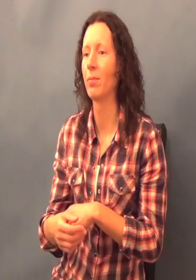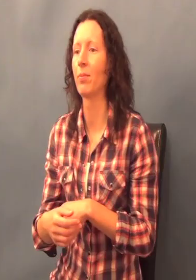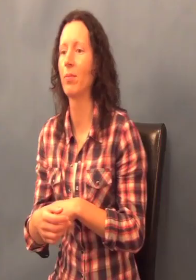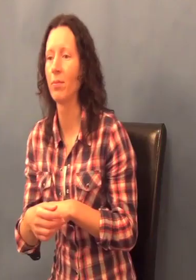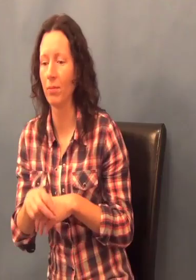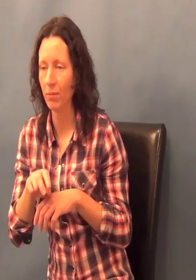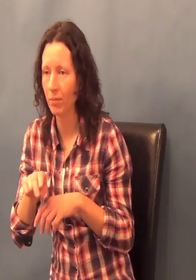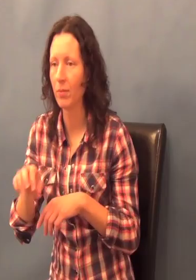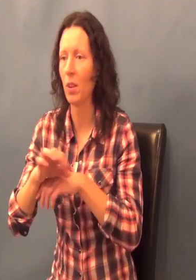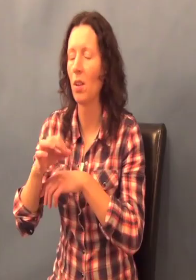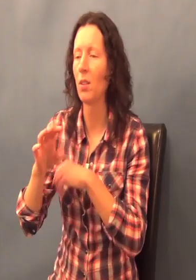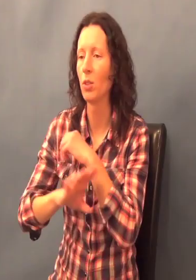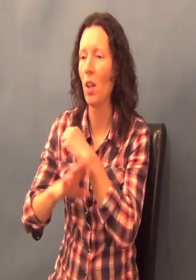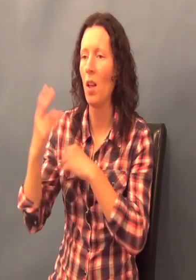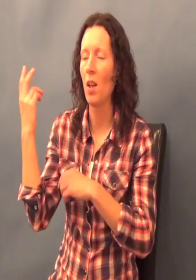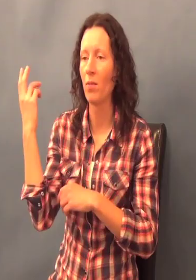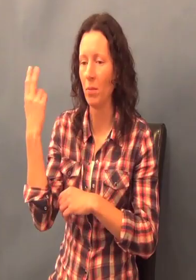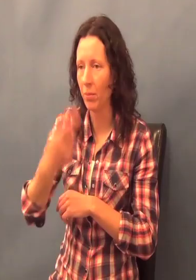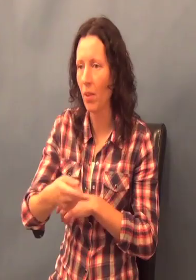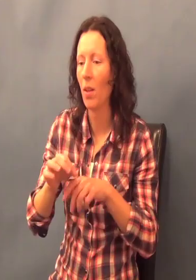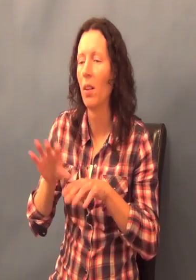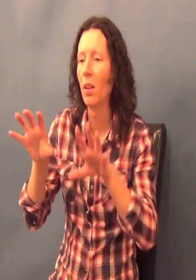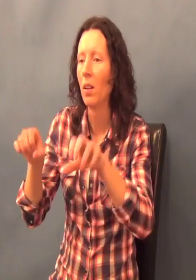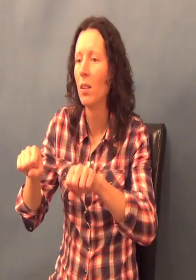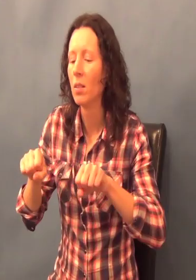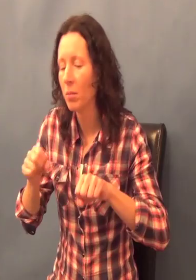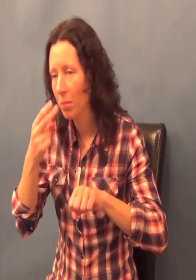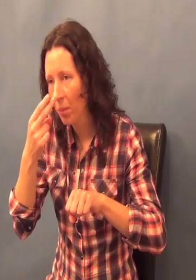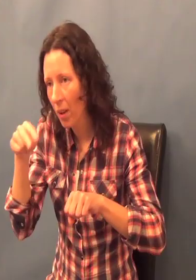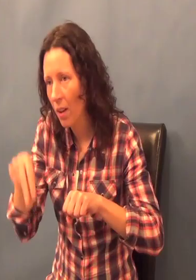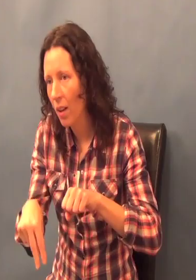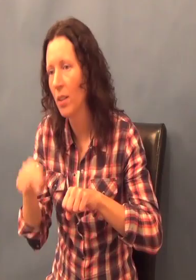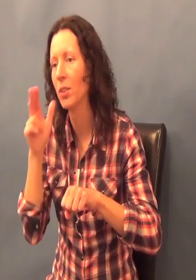Idą i akurat dochodzą do leżącego drzewa. Wychylają się za nie i widzą, że tam jest żaba.